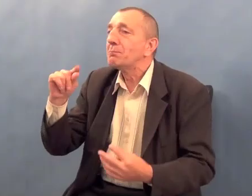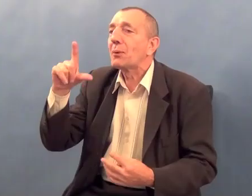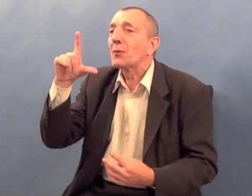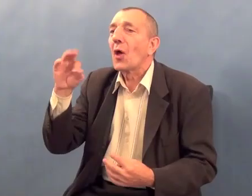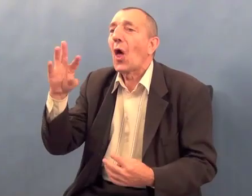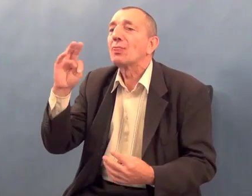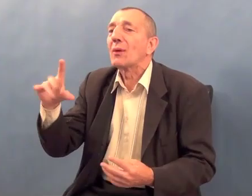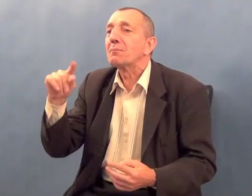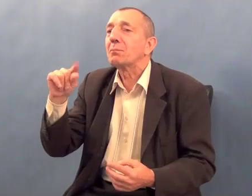P.Ł.O.T.